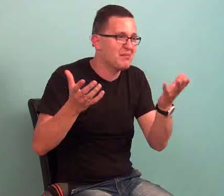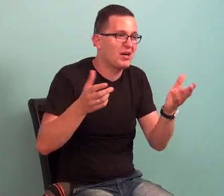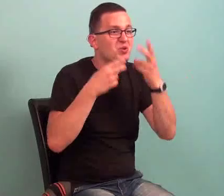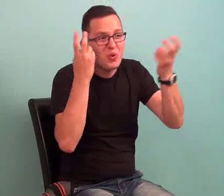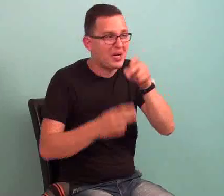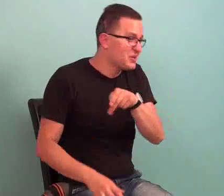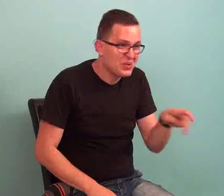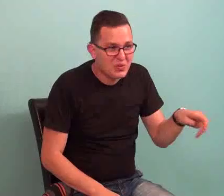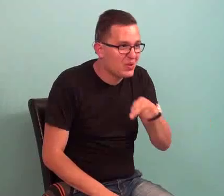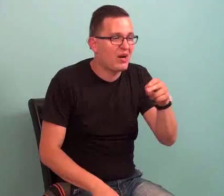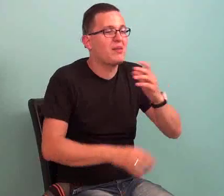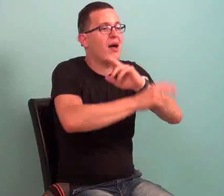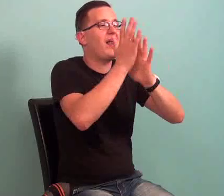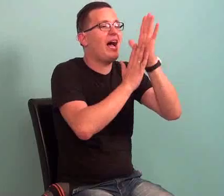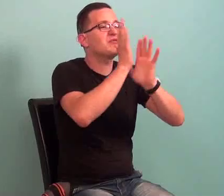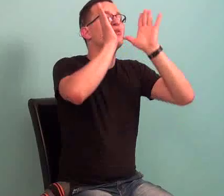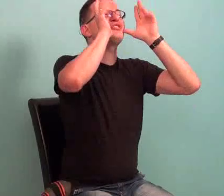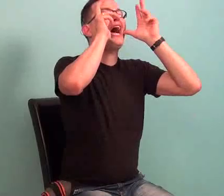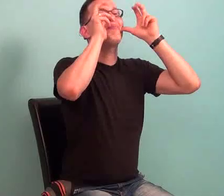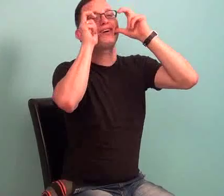Szuka i idzie dalej do lasu nadal wołając "Żabo!".